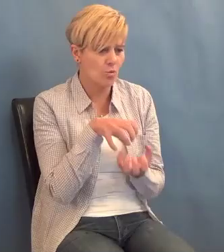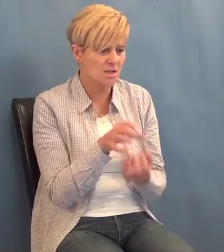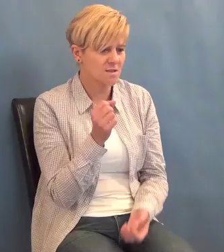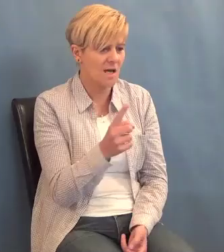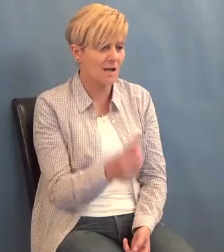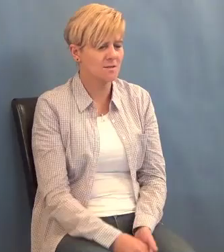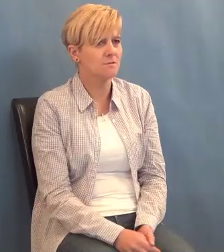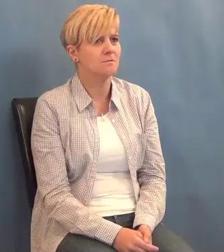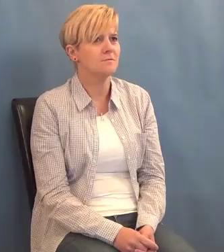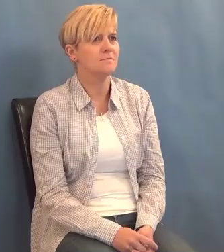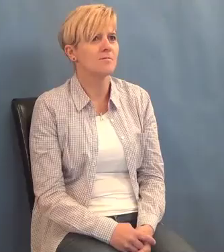Zakaz hamburgerów.